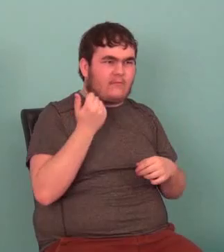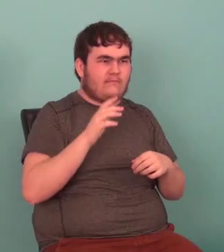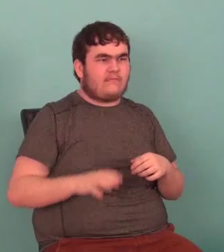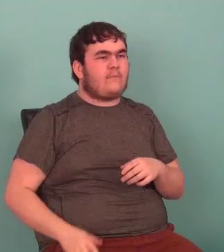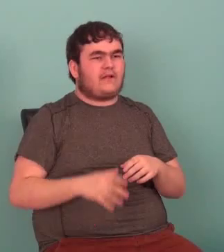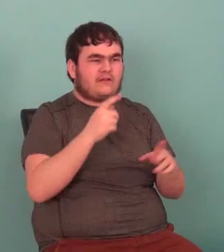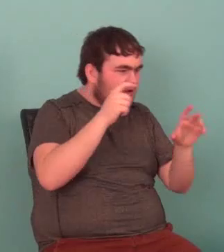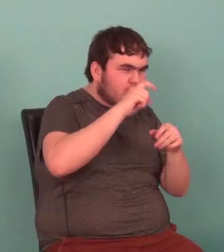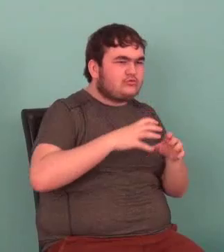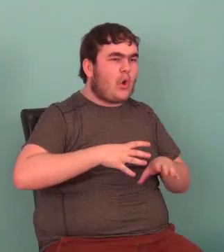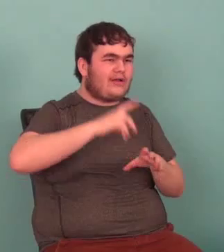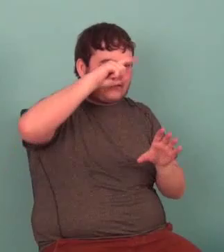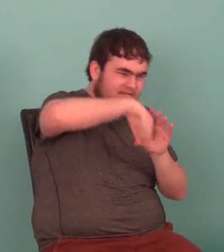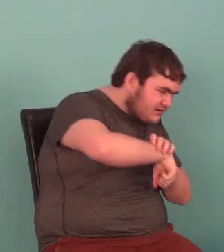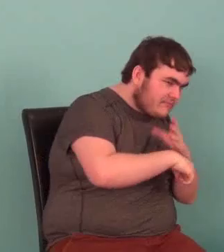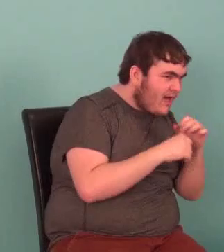Pies szukając wkłada łeb do słoja.